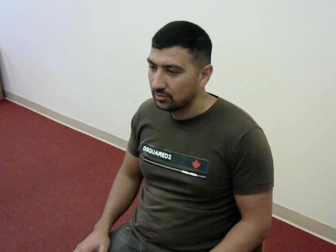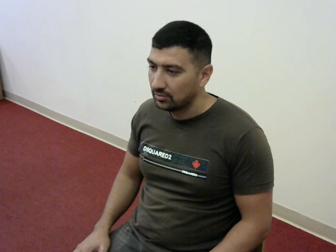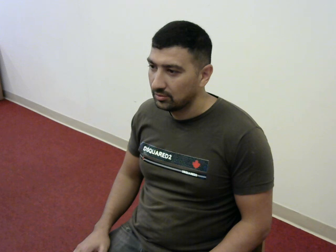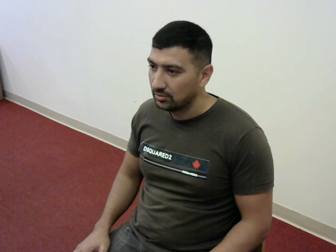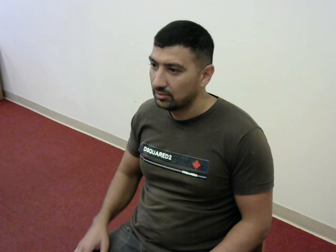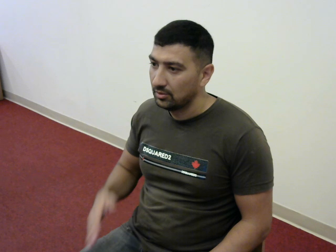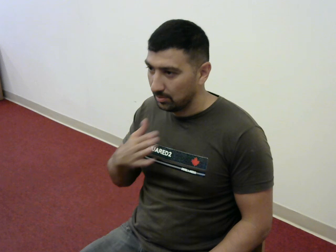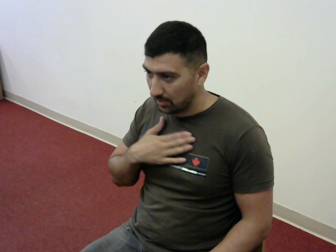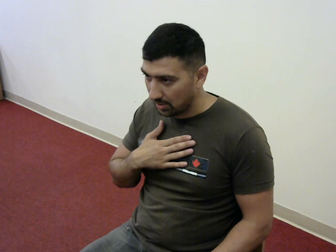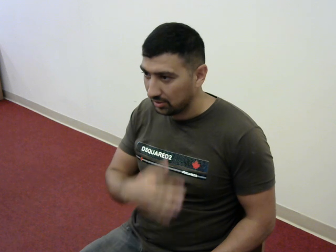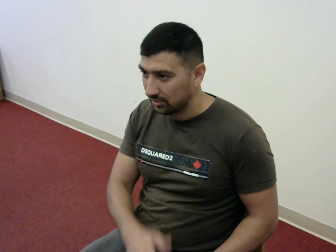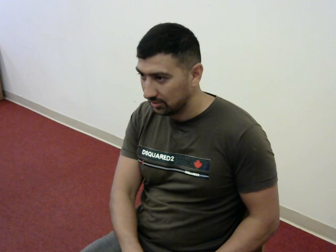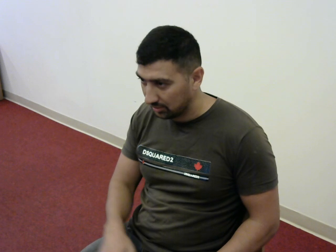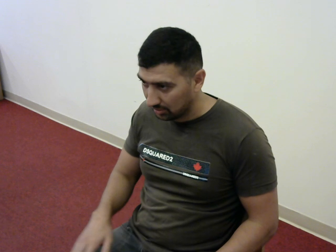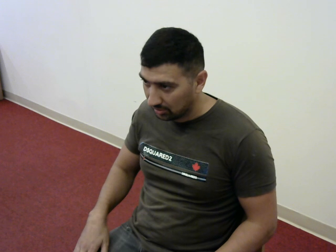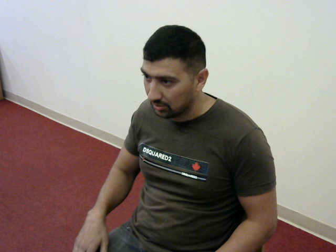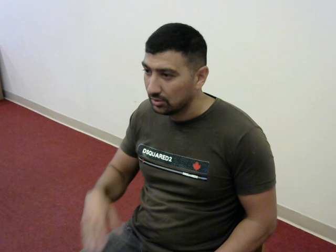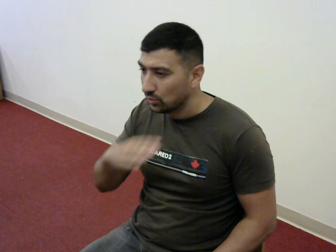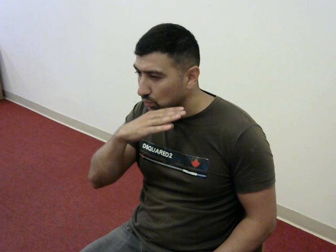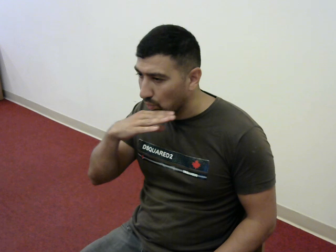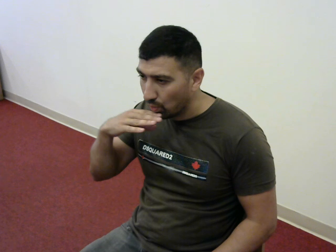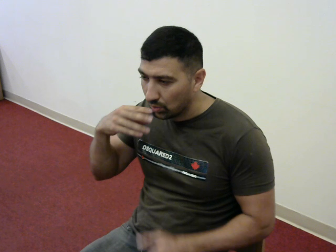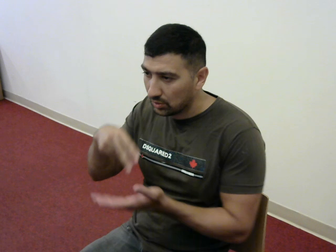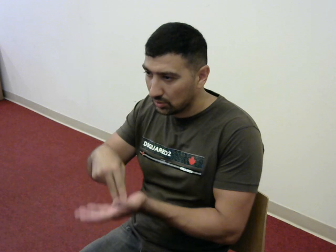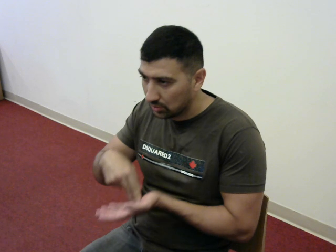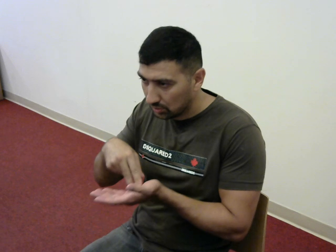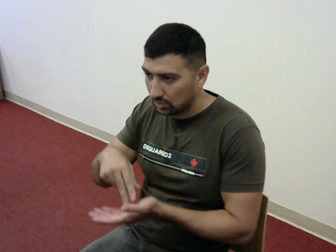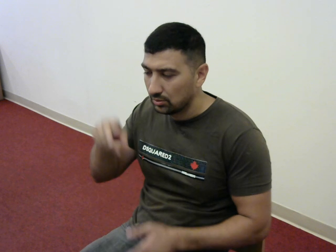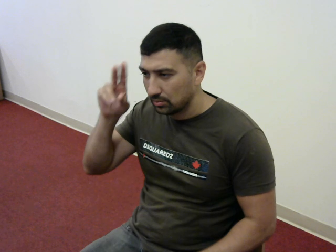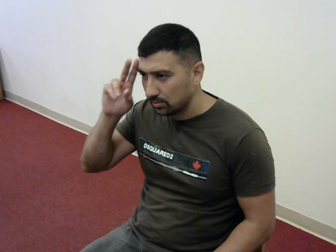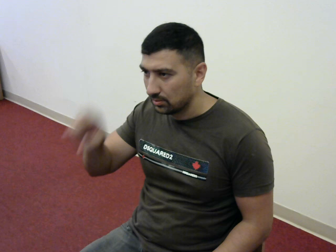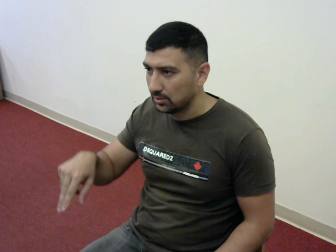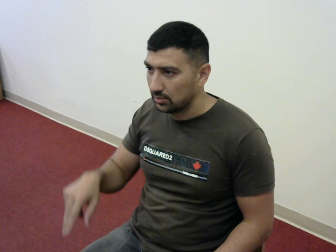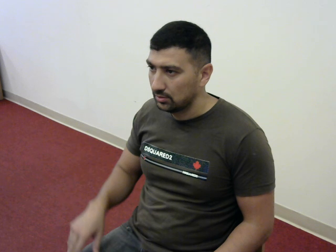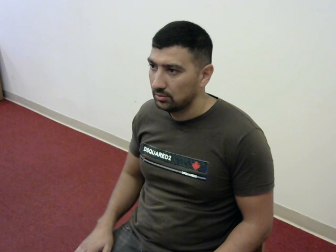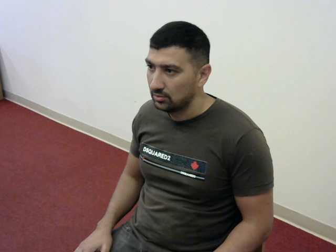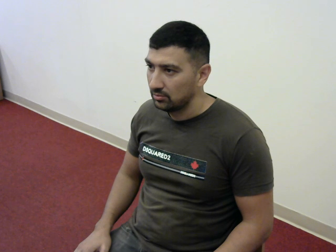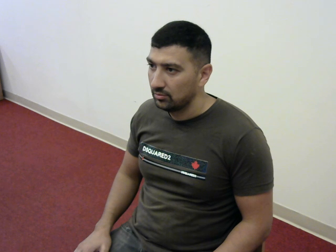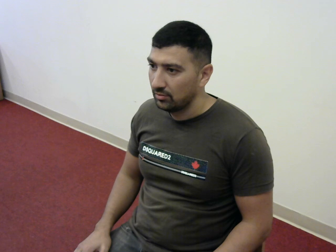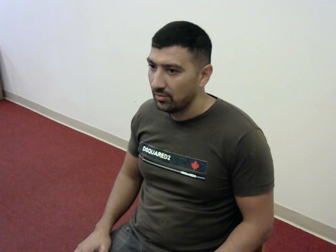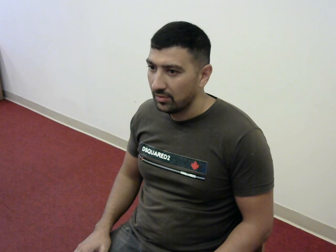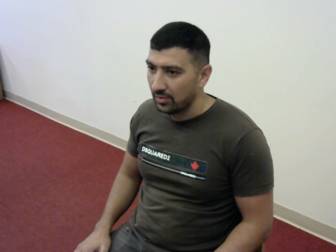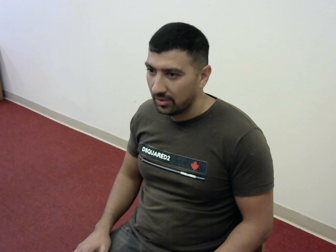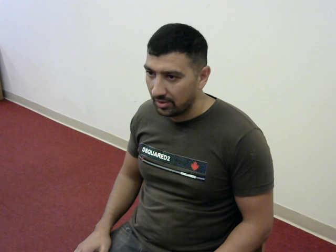Mən ayaq üstə çox dura bilmirəm